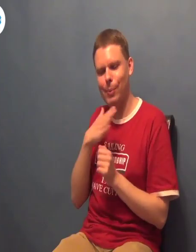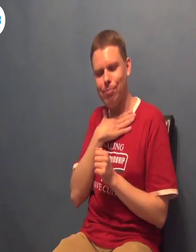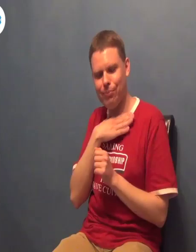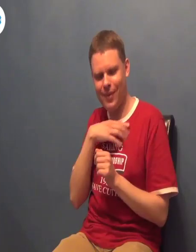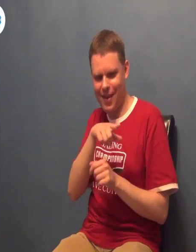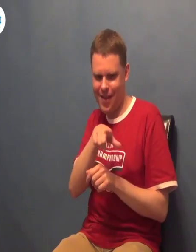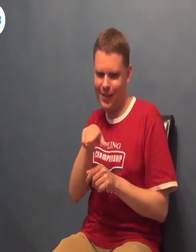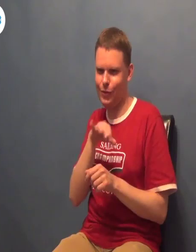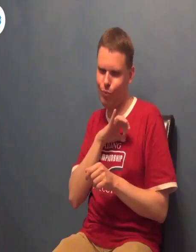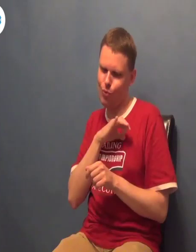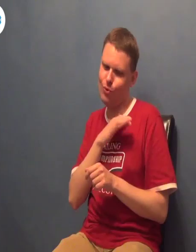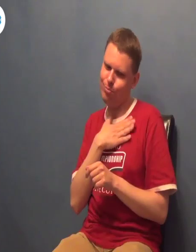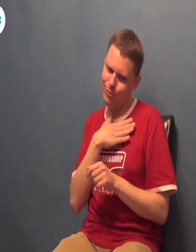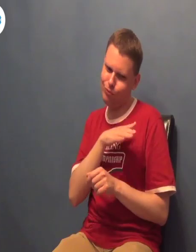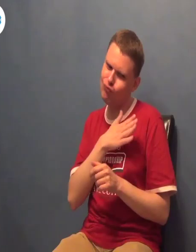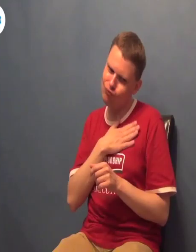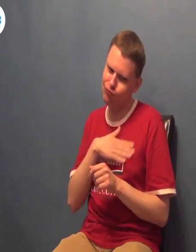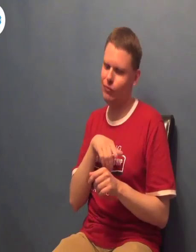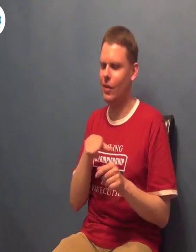Chłopiec wygląda, jakby mówił: "Jesteś moim psem, lubię Cię".